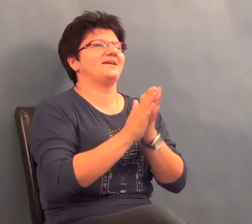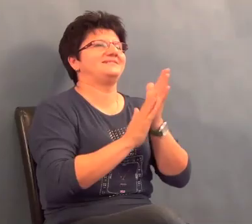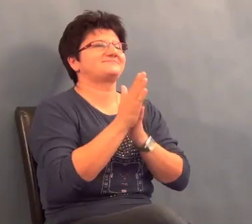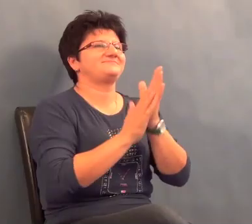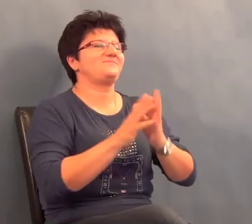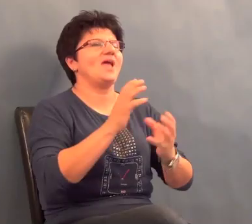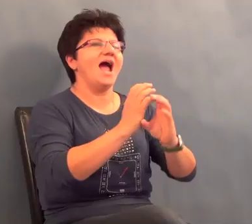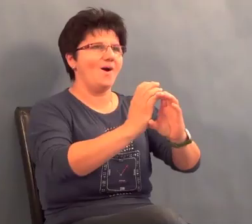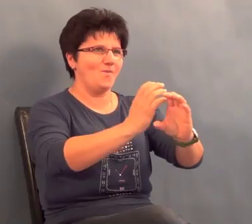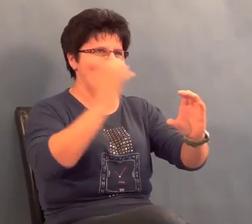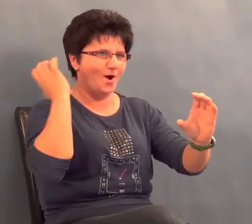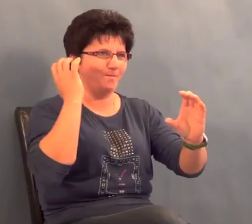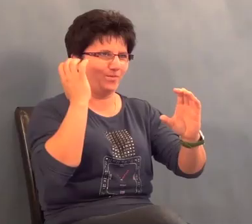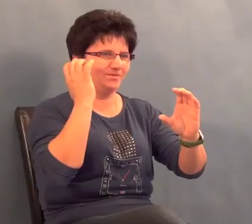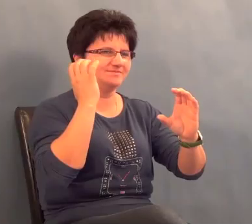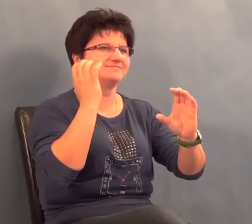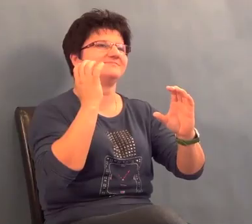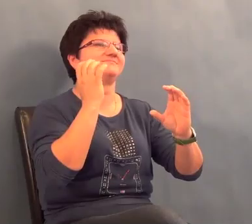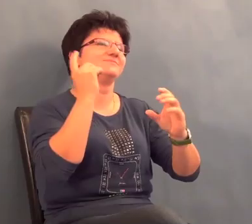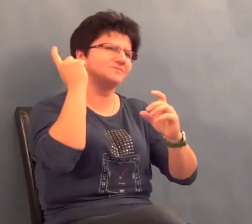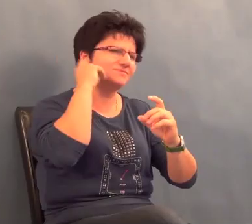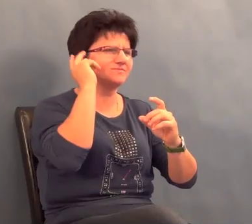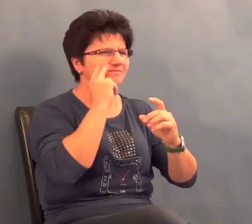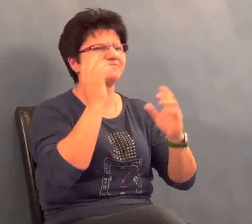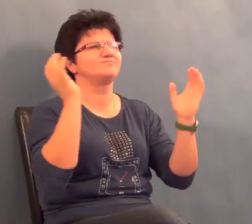Jest autobus, a w nim są słyszący i głusi, wszyscy razem.